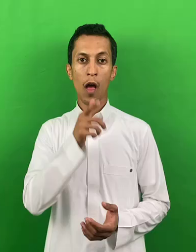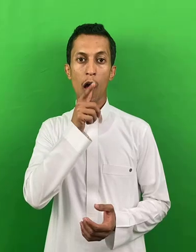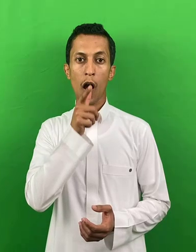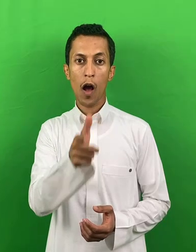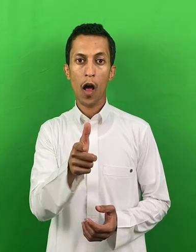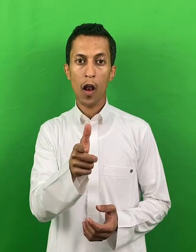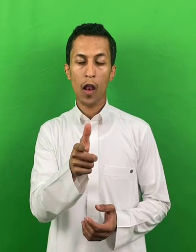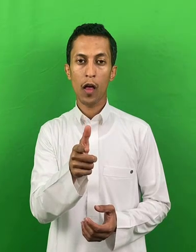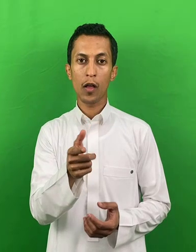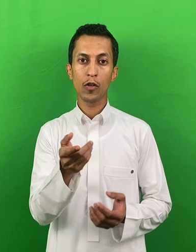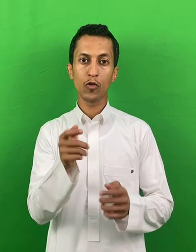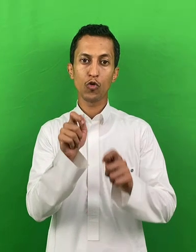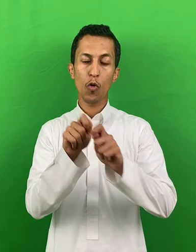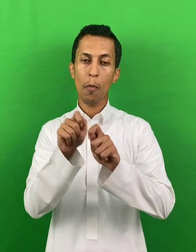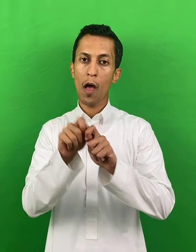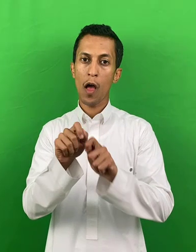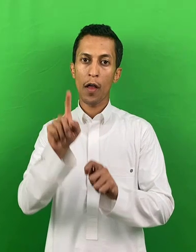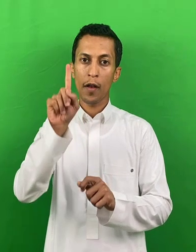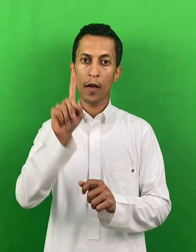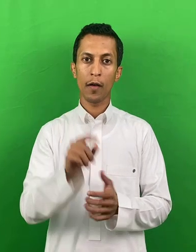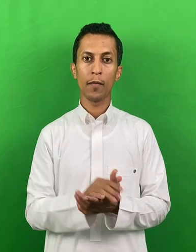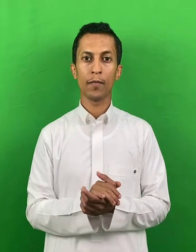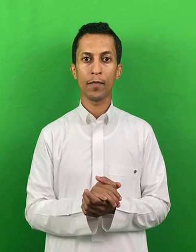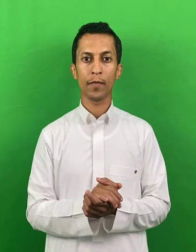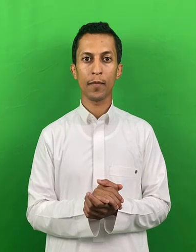قال سبحانه